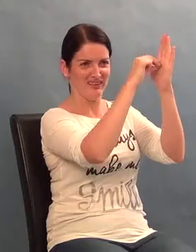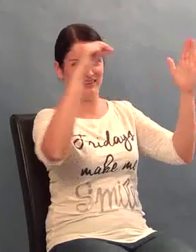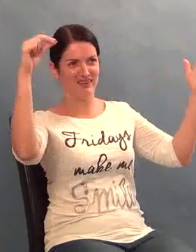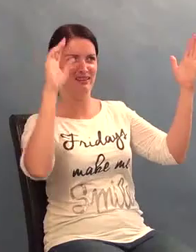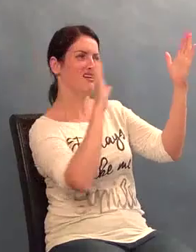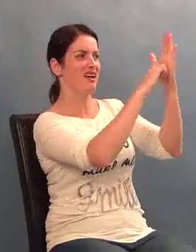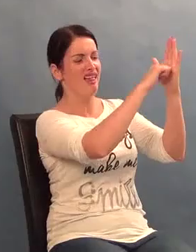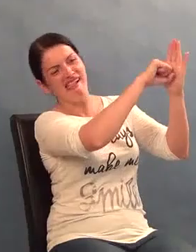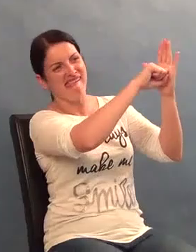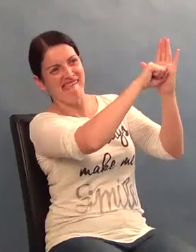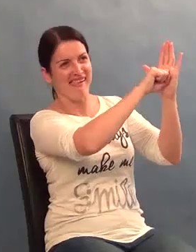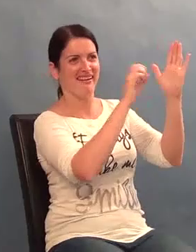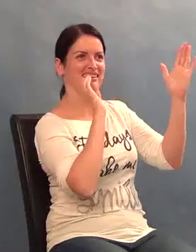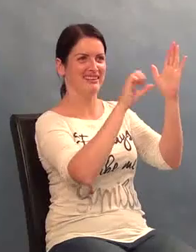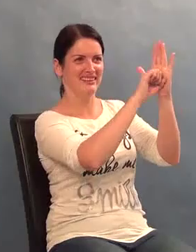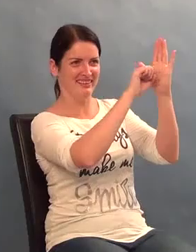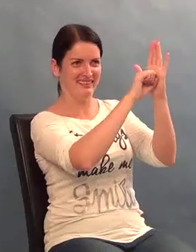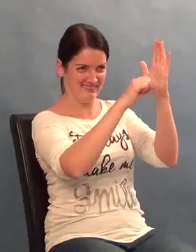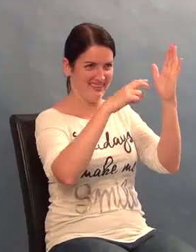Osoba stoi naprzeciwko Myszki Miki.